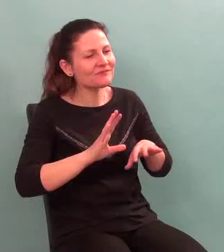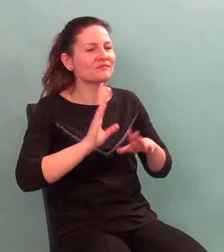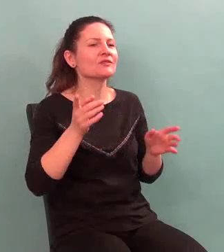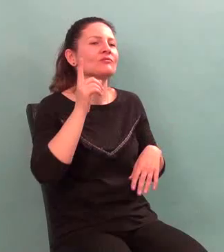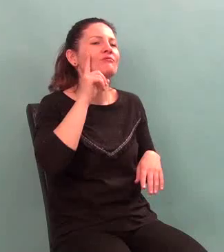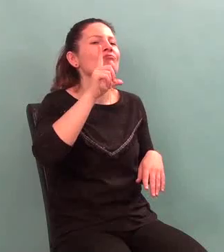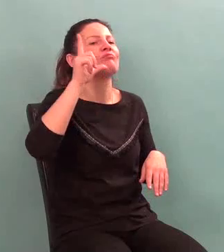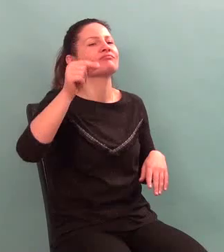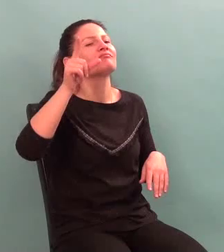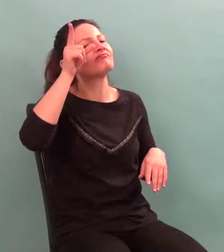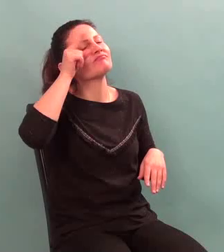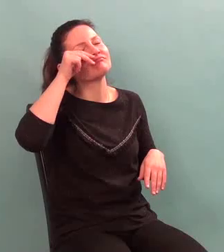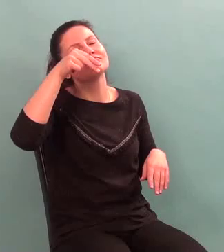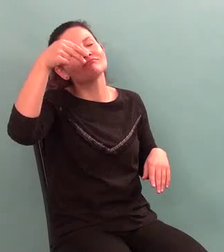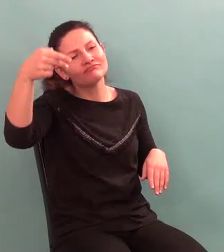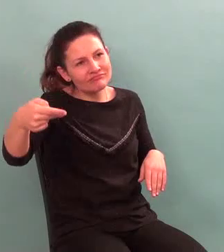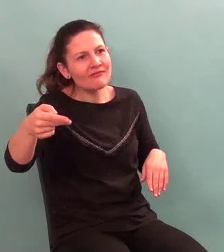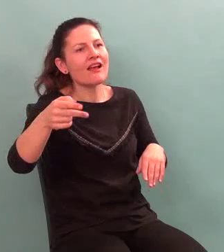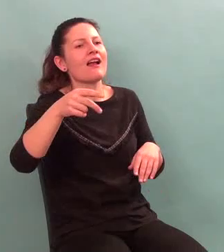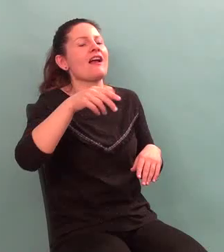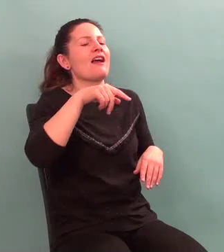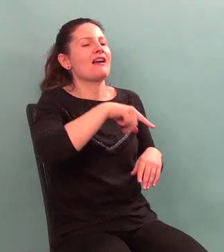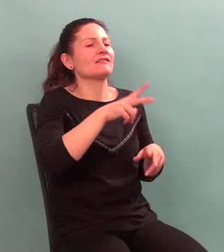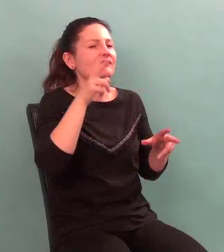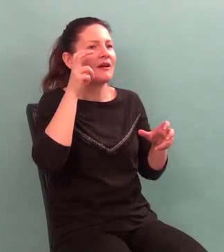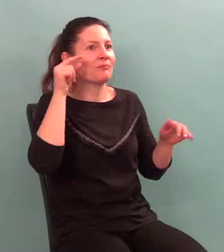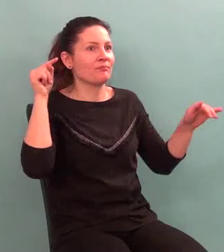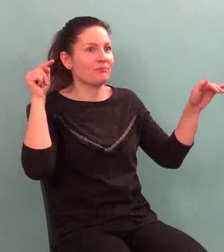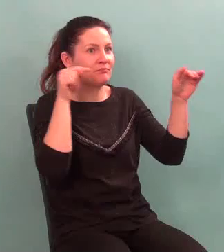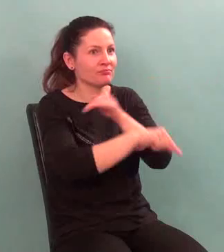Chłopak idzie spać, kładzie się, a ta żaba ucieka.